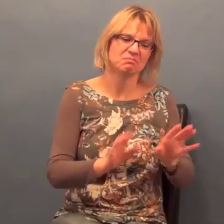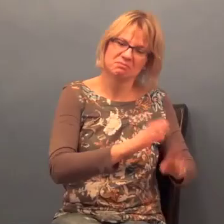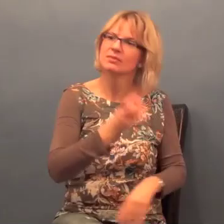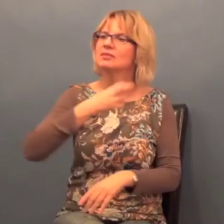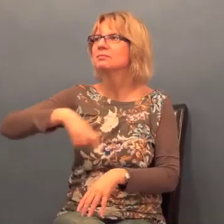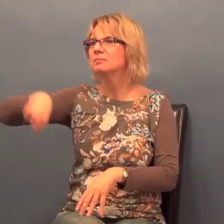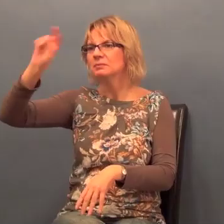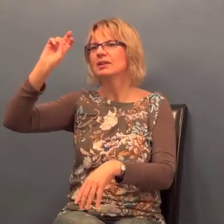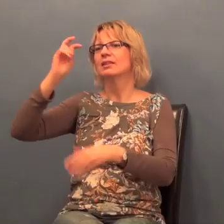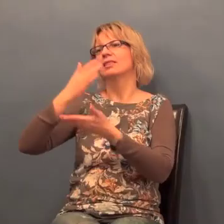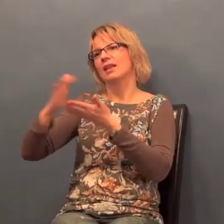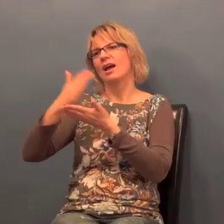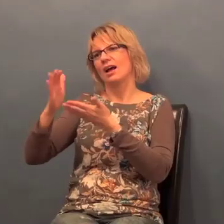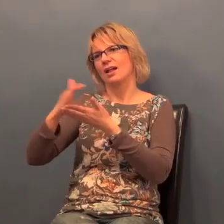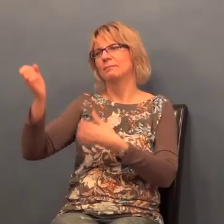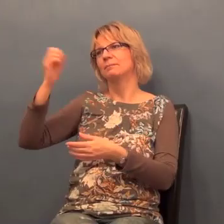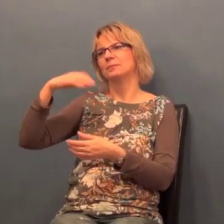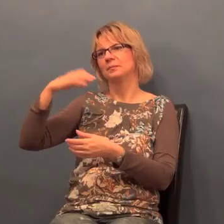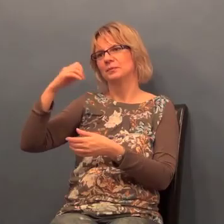Pan znowu wchodzi na drzewo i zbiera gruszki.